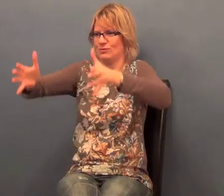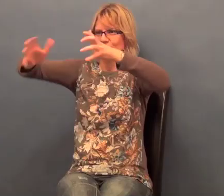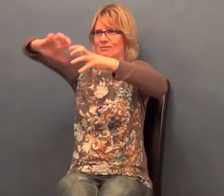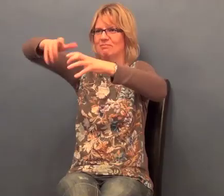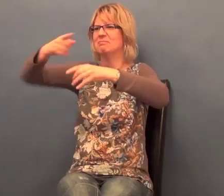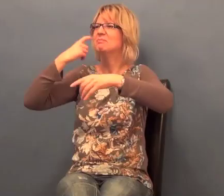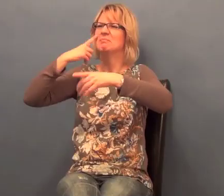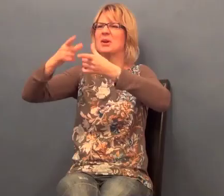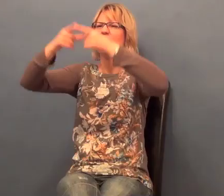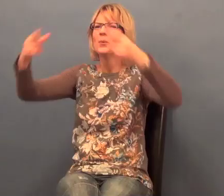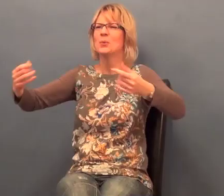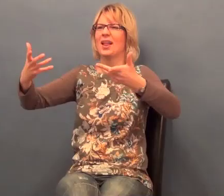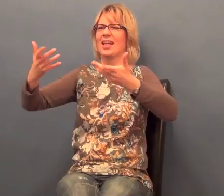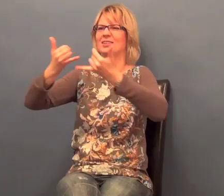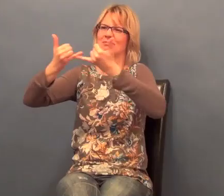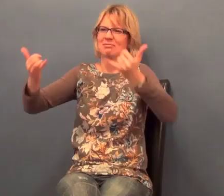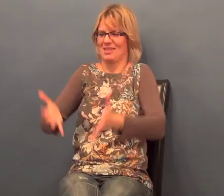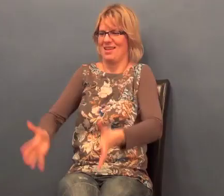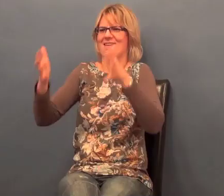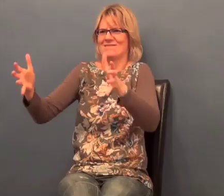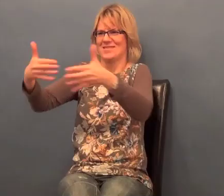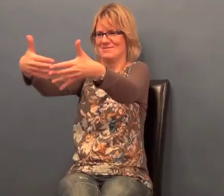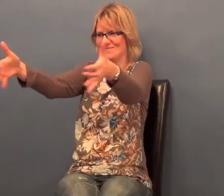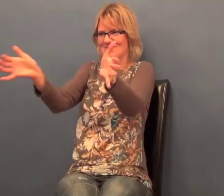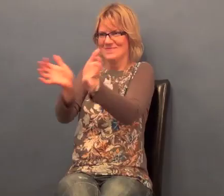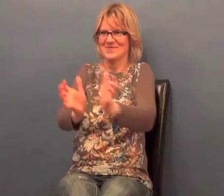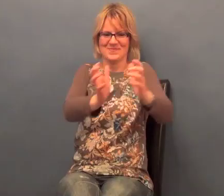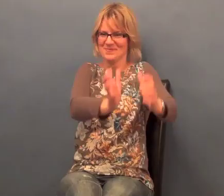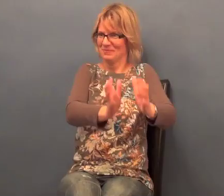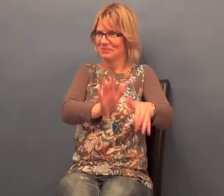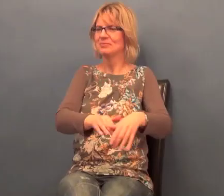Podobny do słoika na przetwory z ogórków.